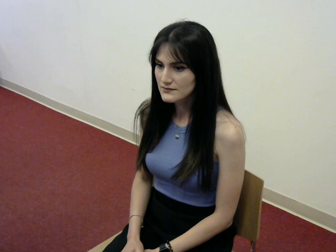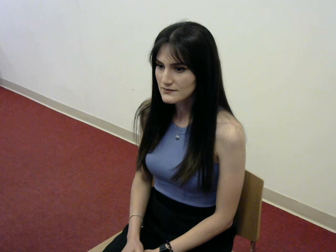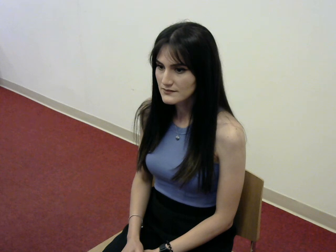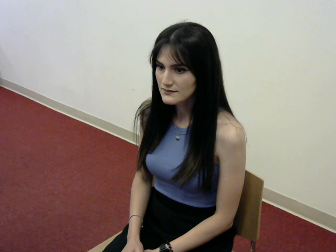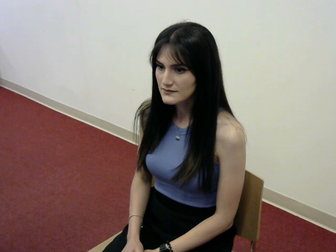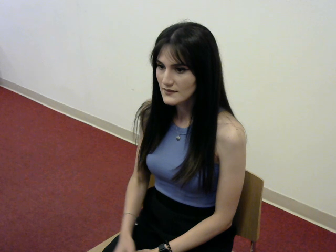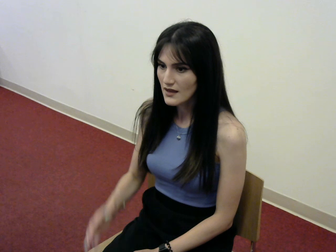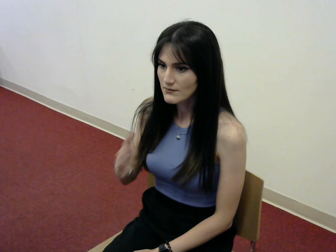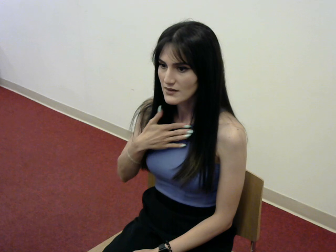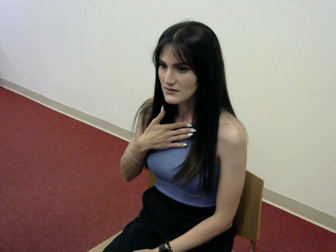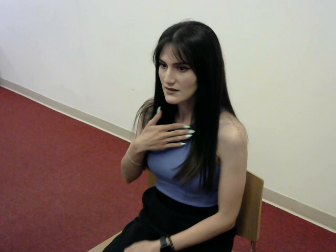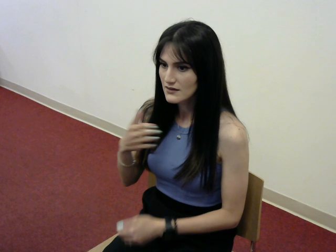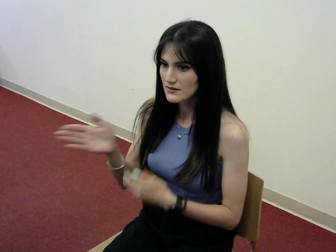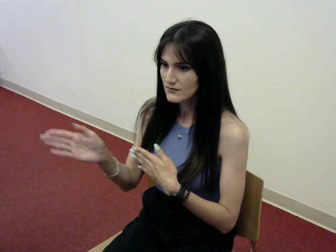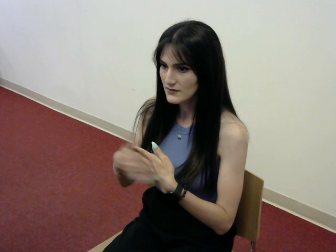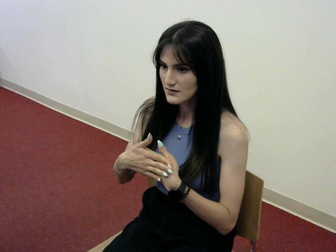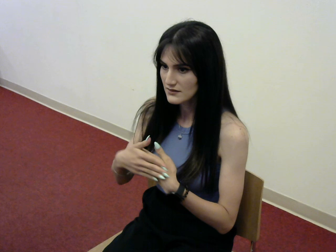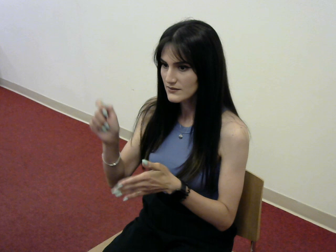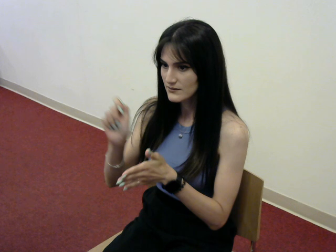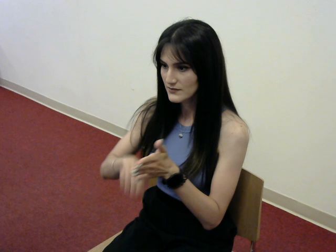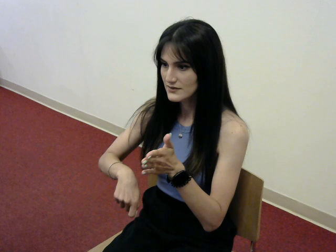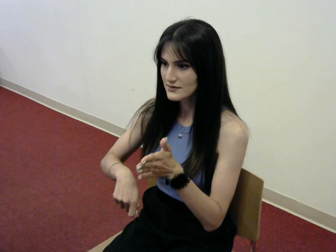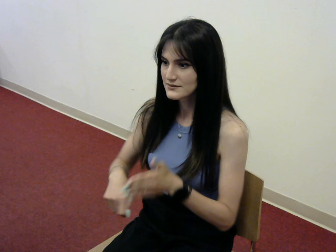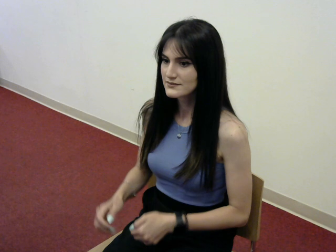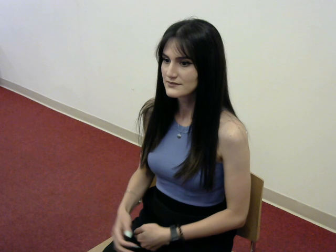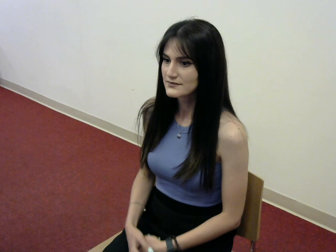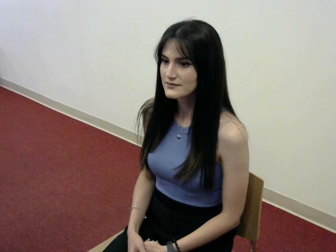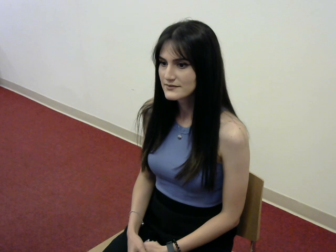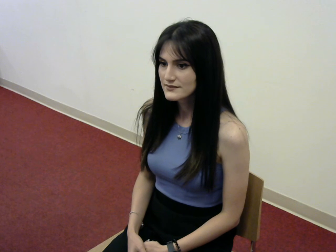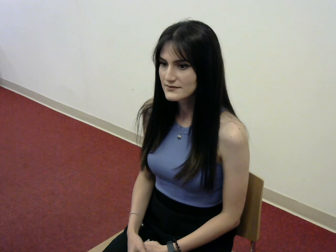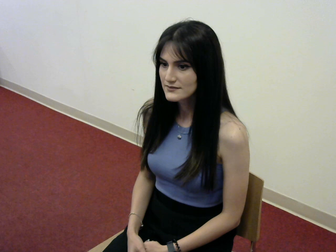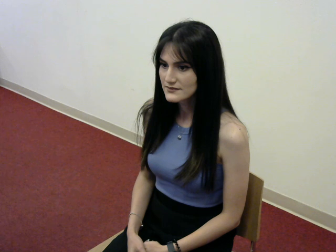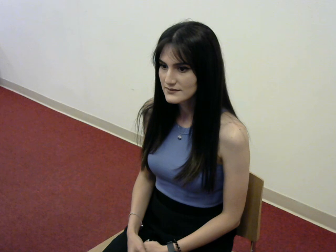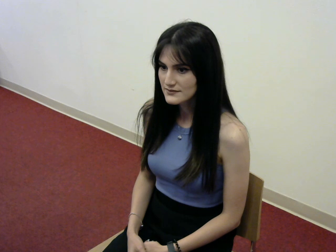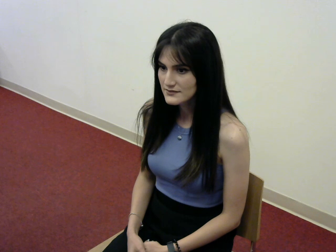Bizim qapımız bağlıdır